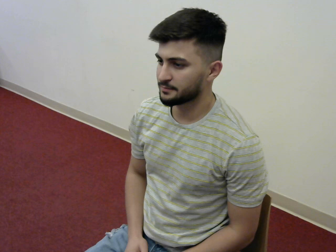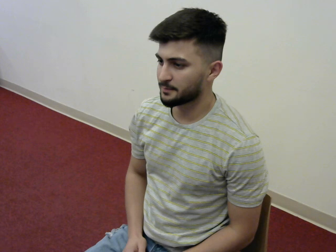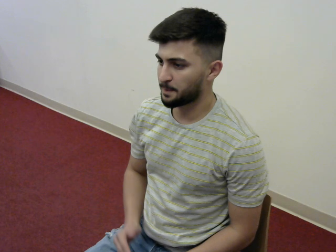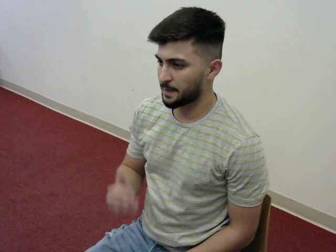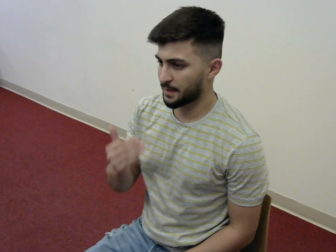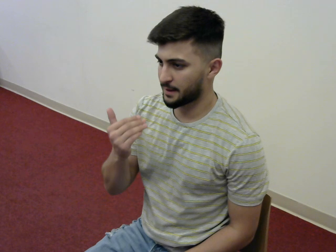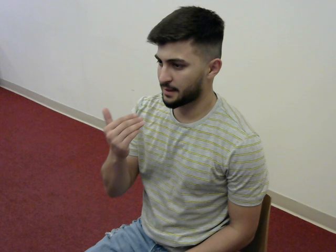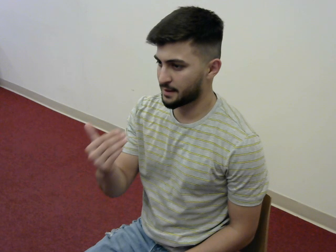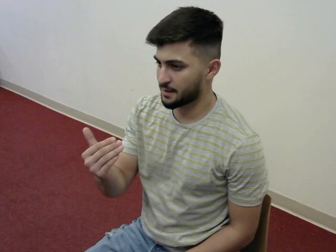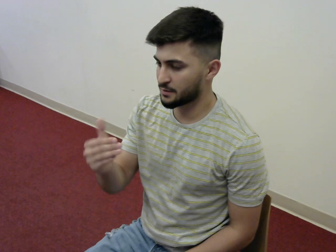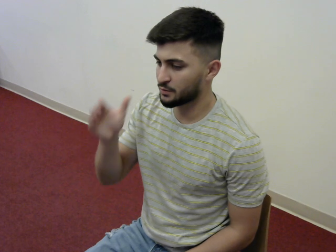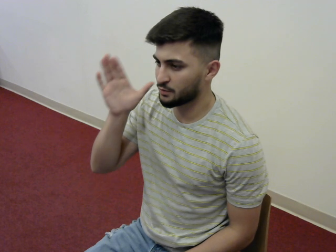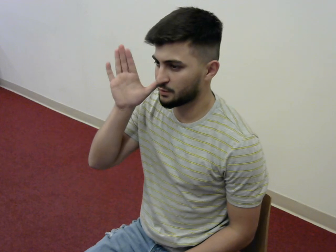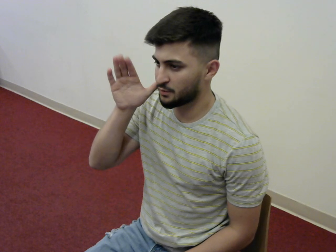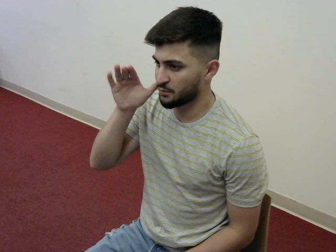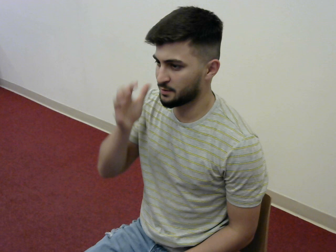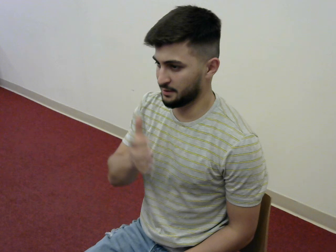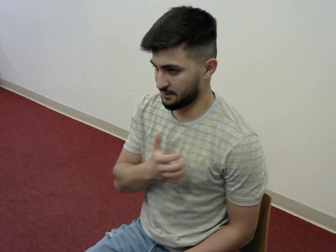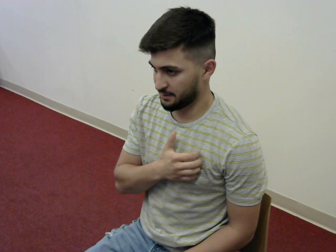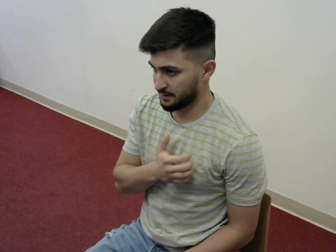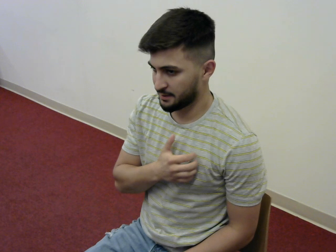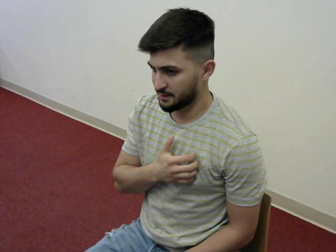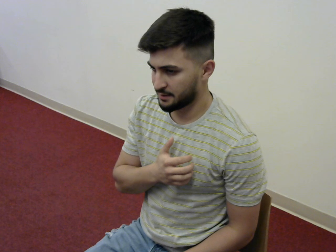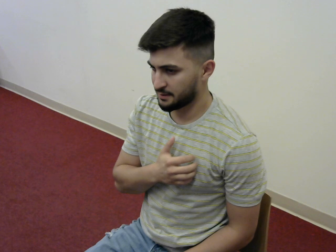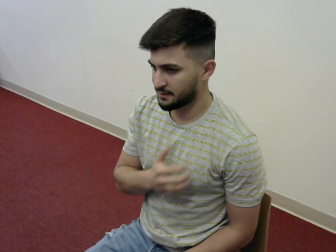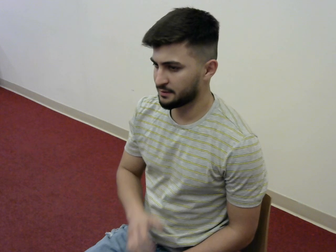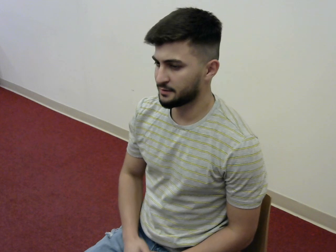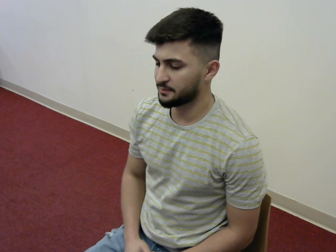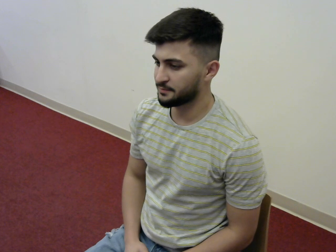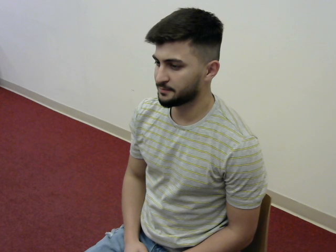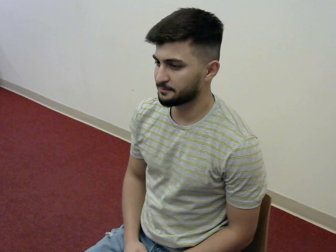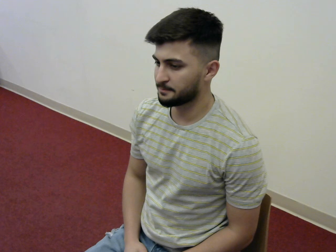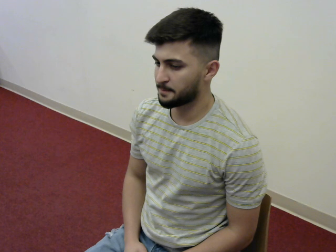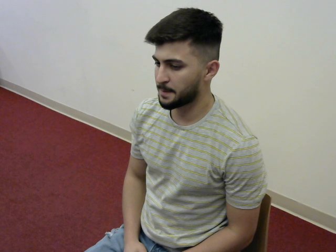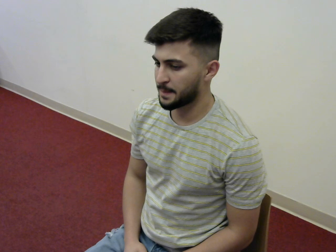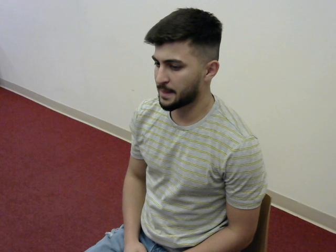Siz su istəyirsiniz?